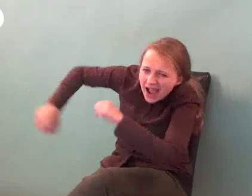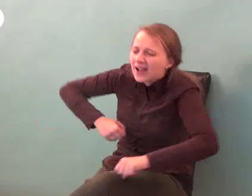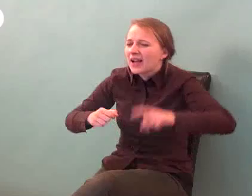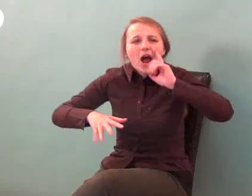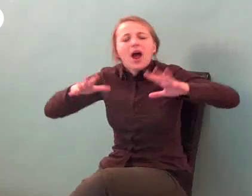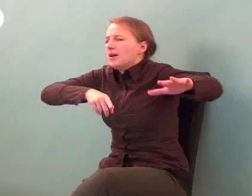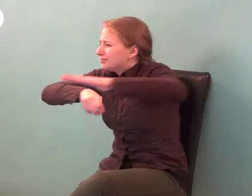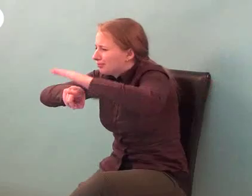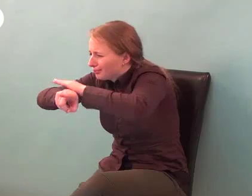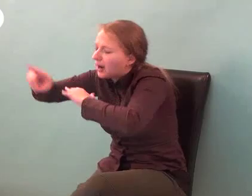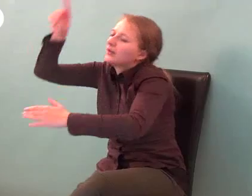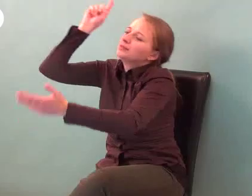Chłopak też ucieka. Udało im się!